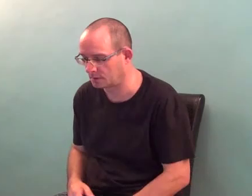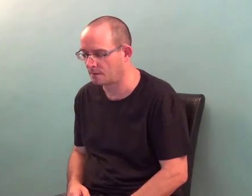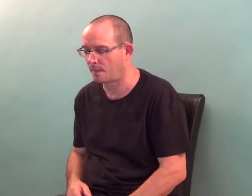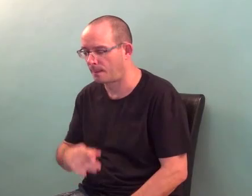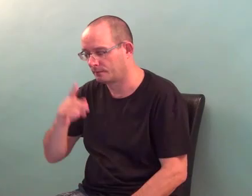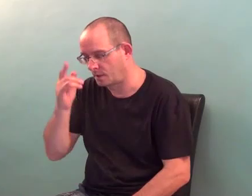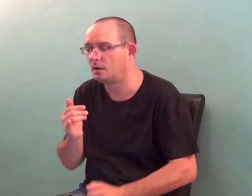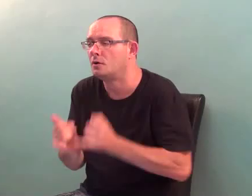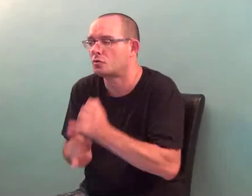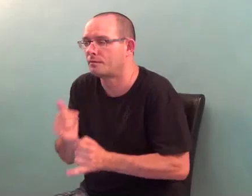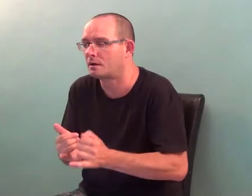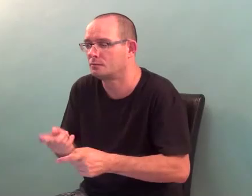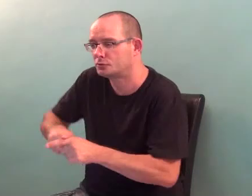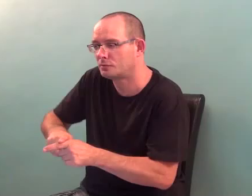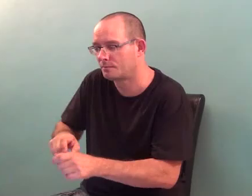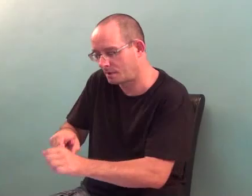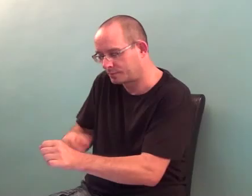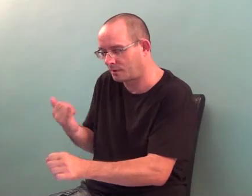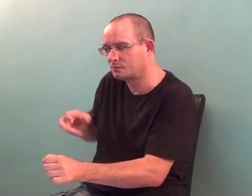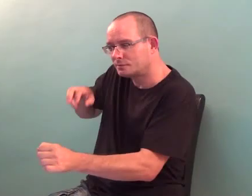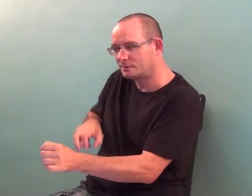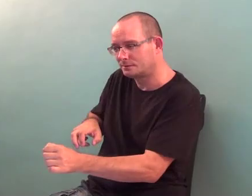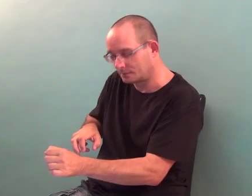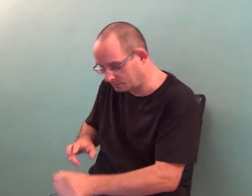Wiesz, jest rower z przyczepą, a w przyczepie siedzi dziecko.